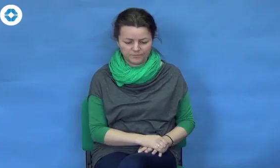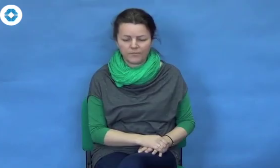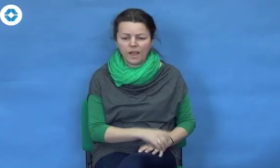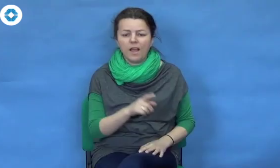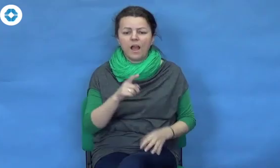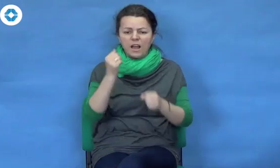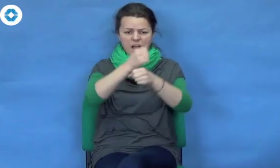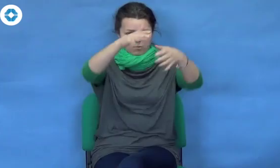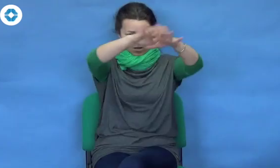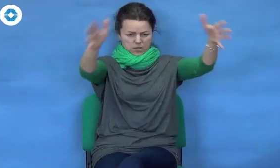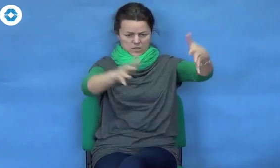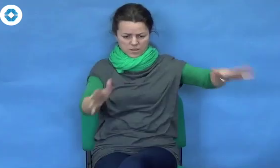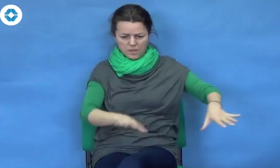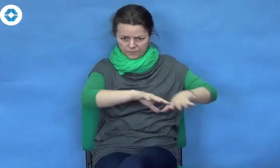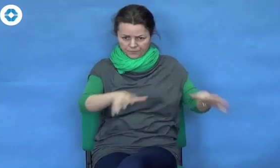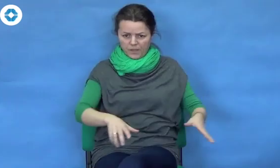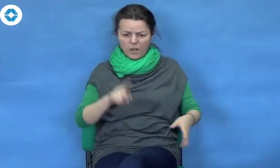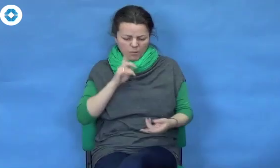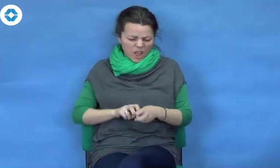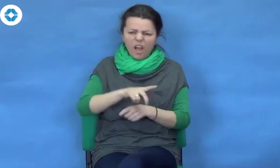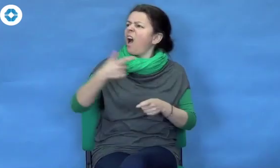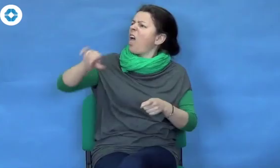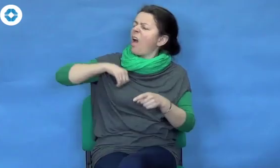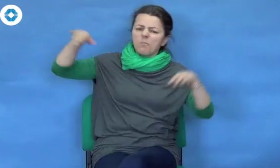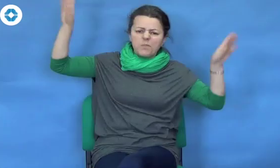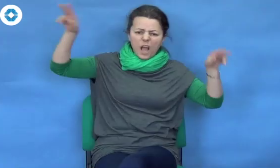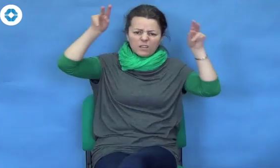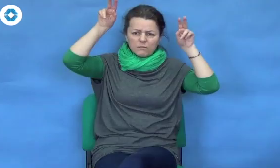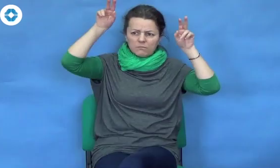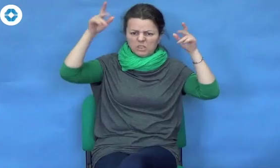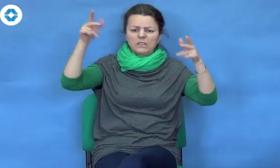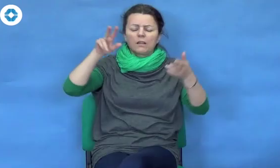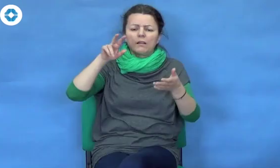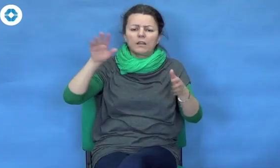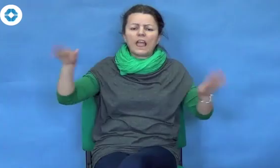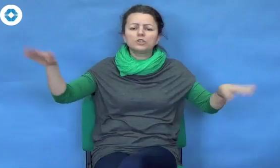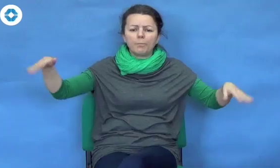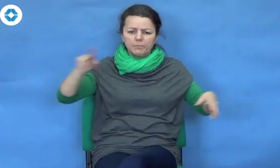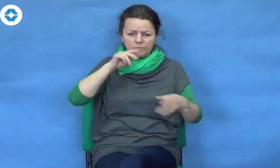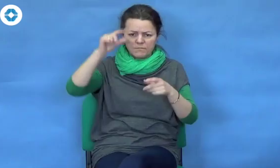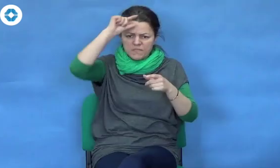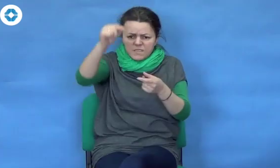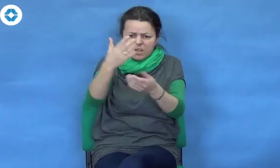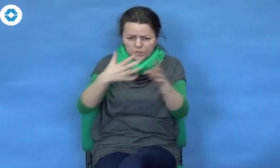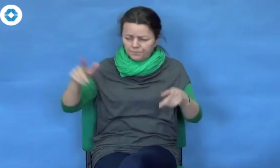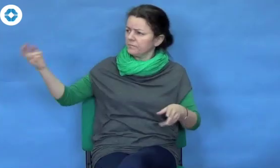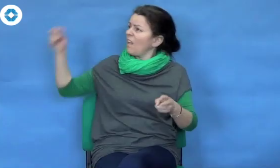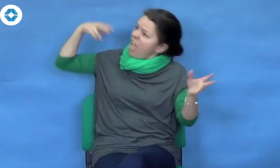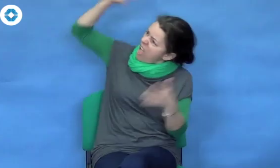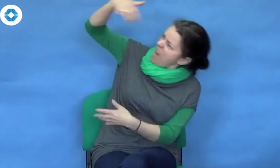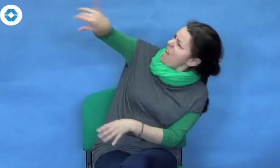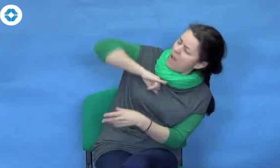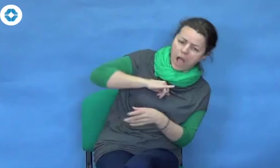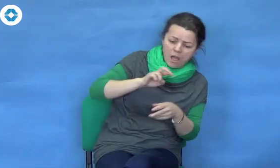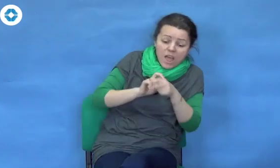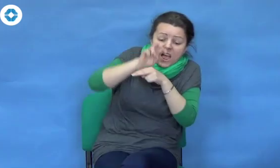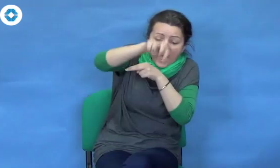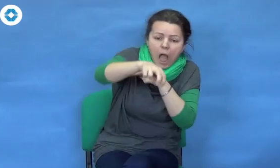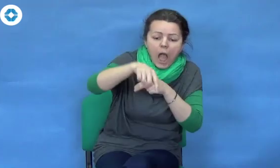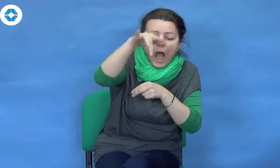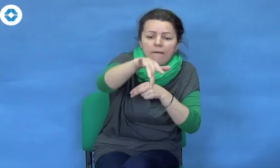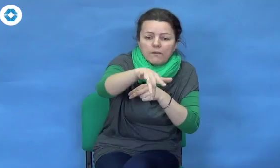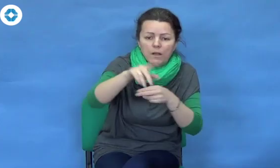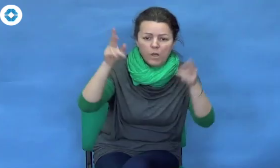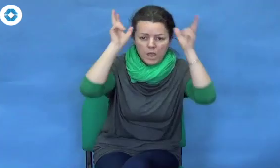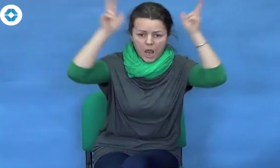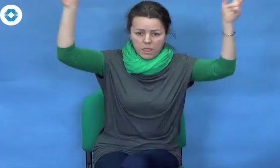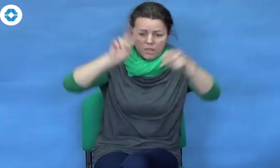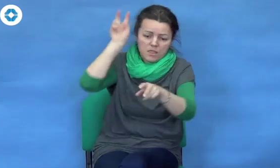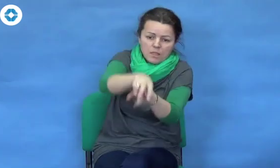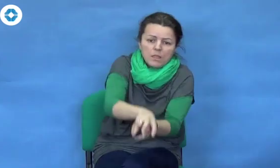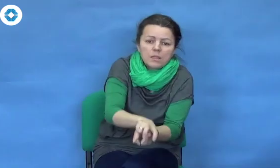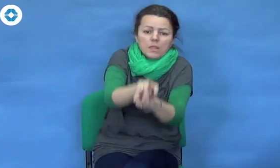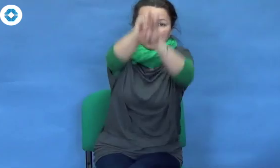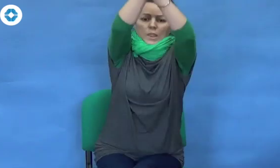Jest bardzo duży kamień, chłopak stoi na nim niepewnie, bo atakuje go ptak... jastrząb go atakuje. Chłopiec ucieka i skacze na dół. Okazuje się, że zeskoczył na głowę jelenia.